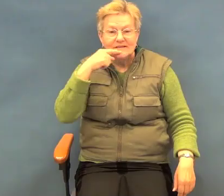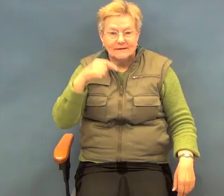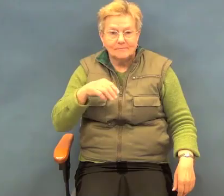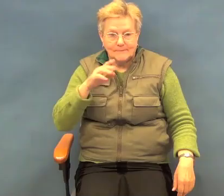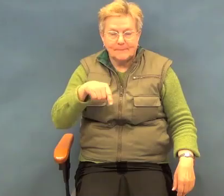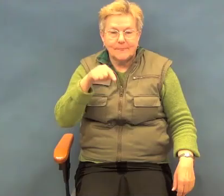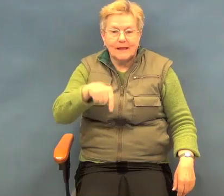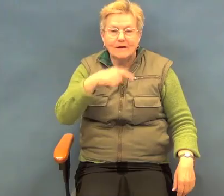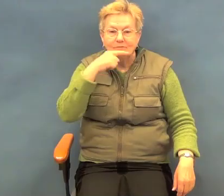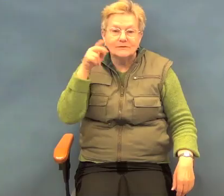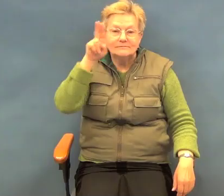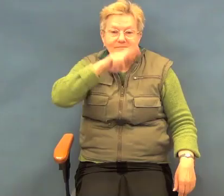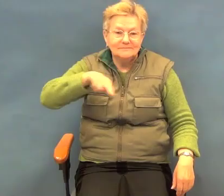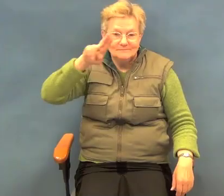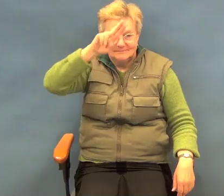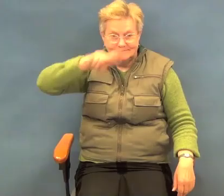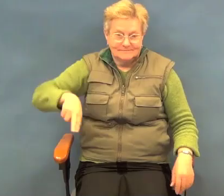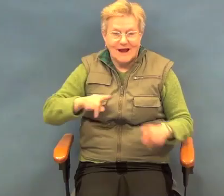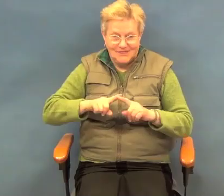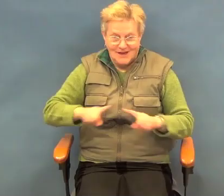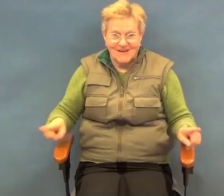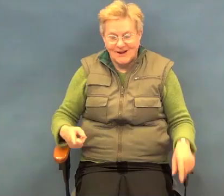Czerwona obwódka razem z przekreśleniem oznaczają zakaz.